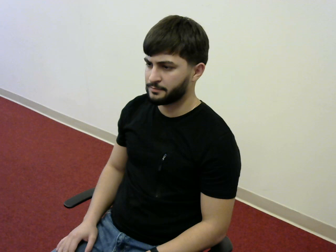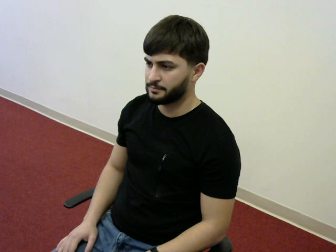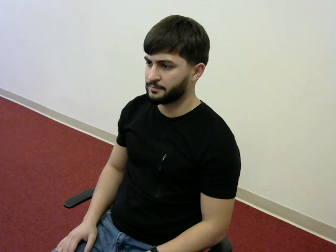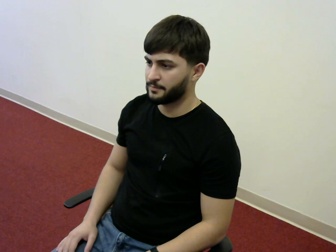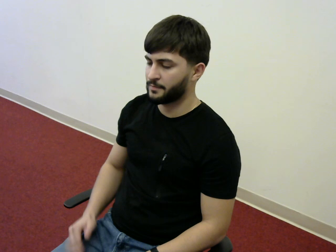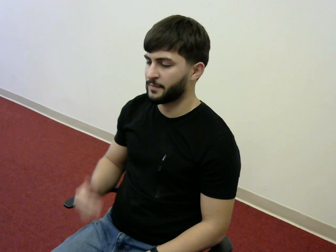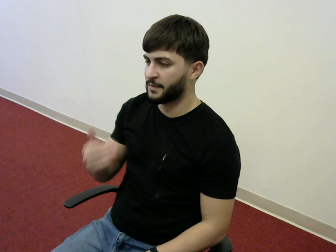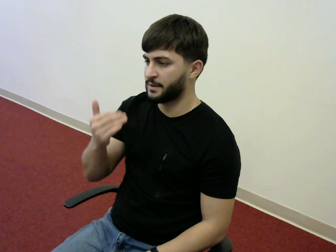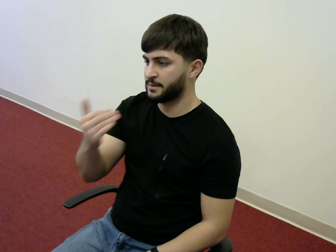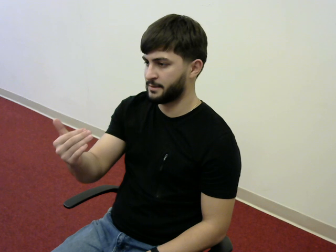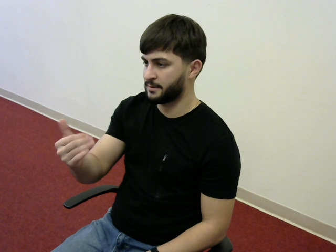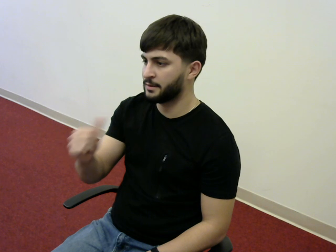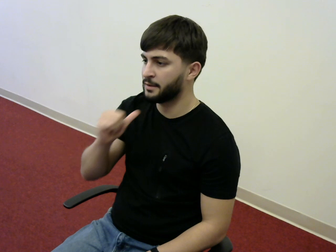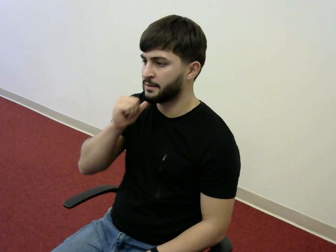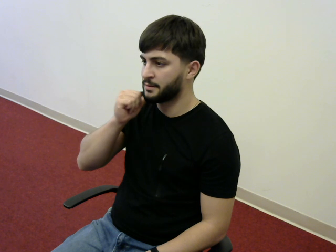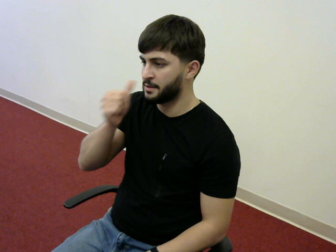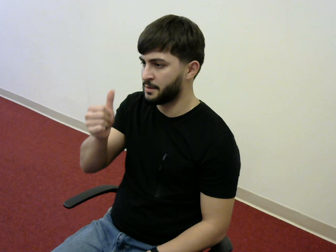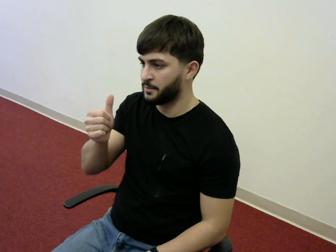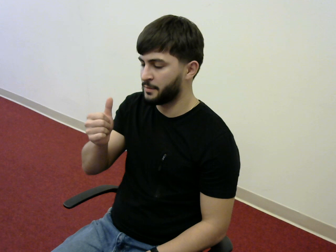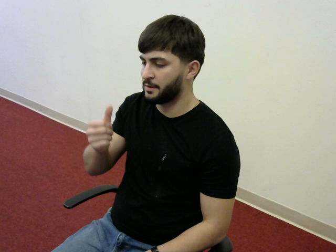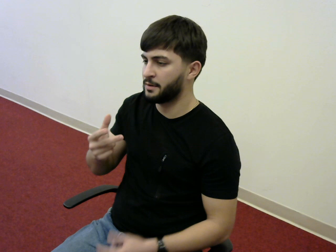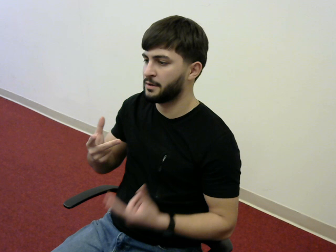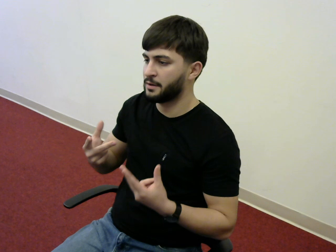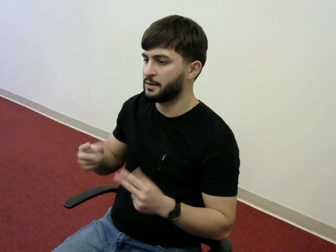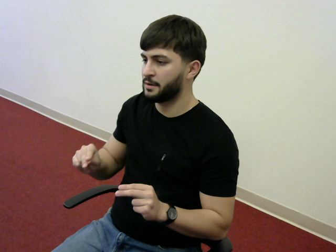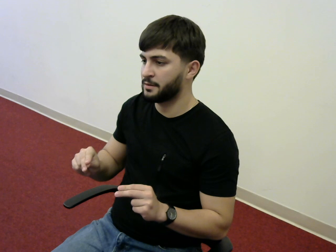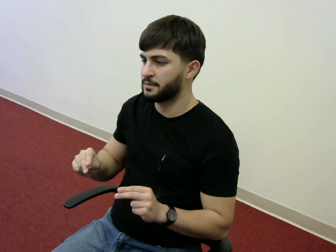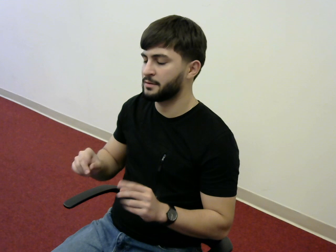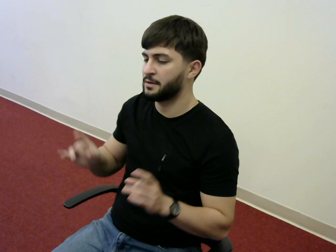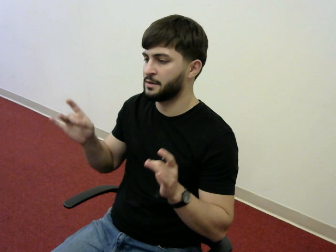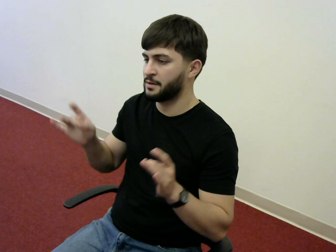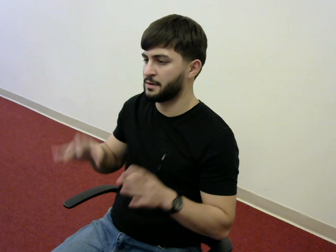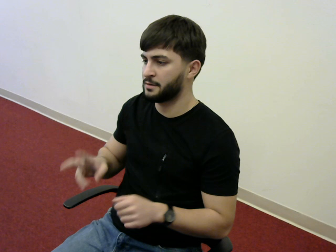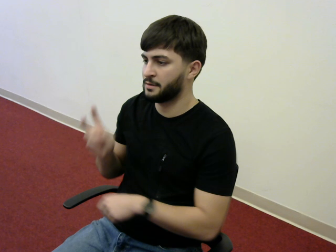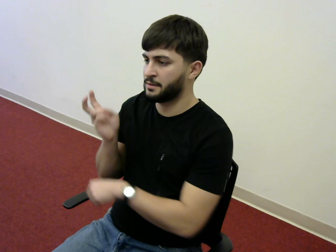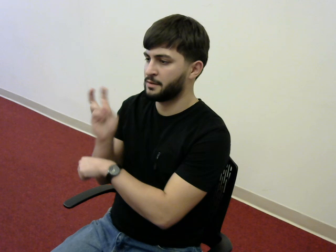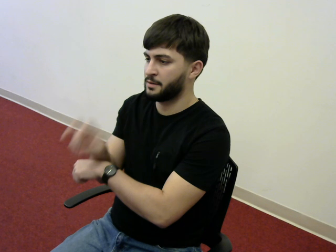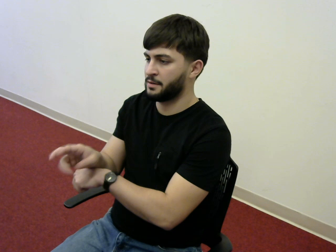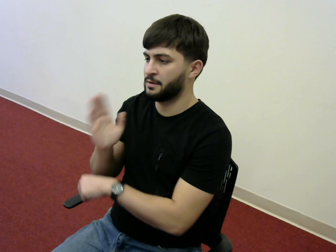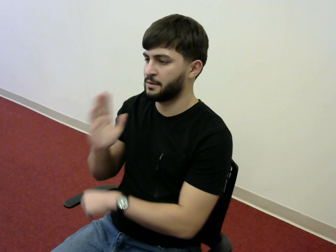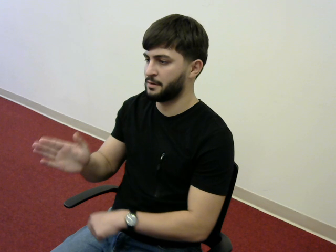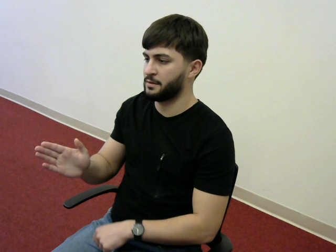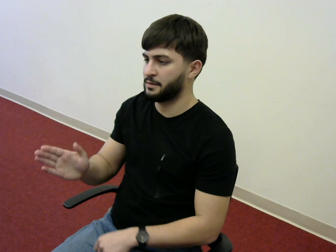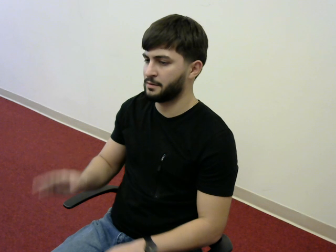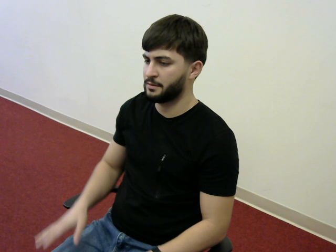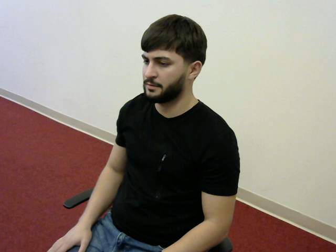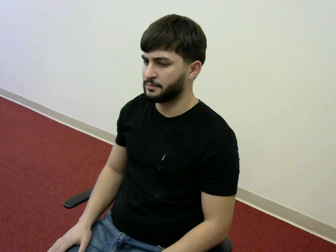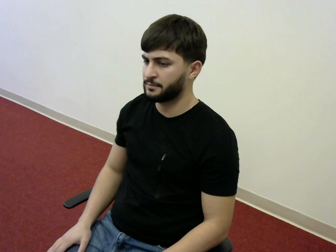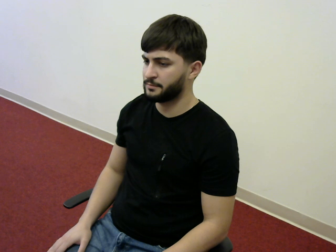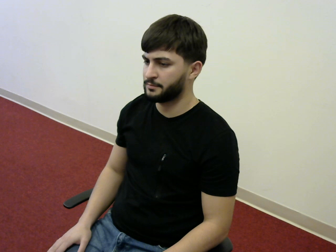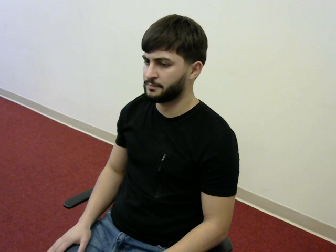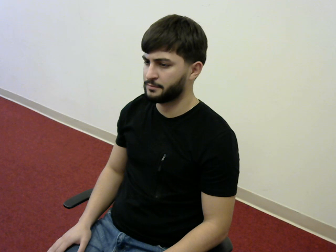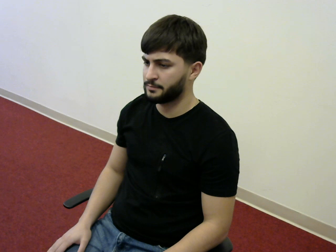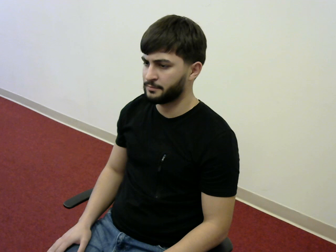Siz sabah hansı restorana gedəcəksiniz?